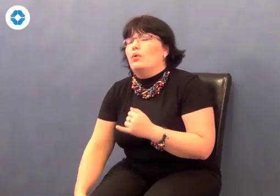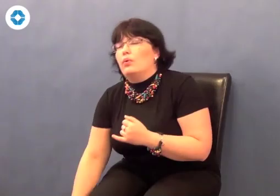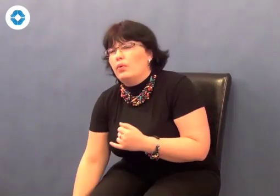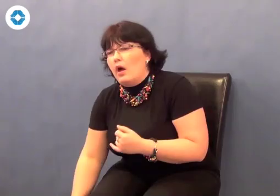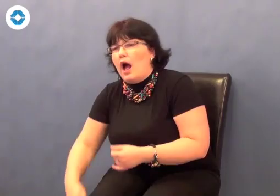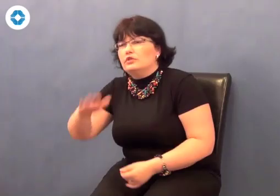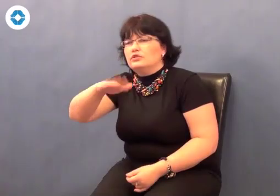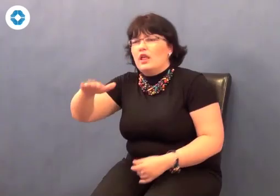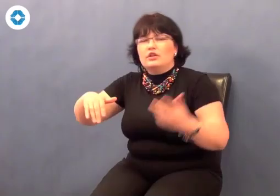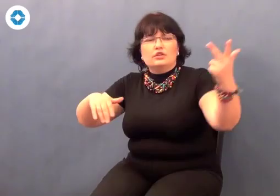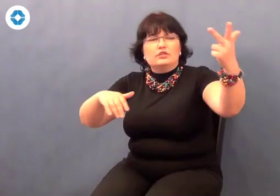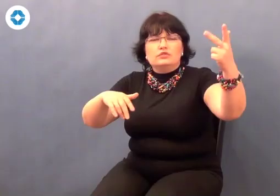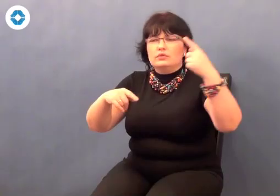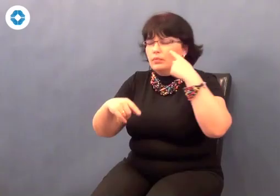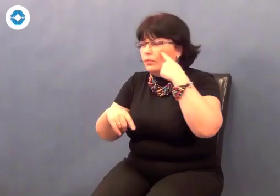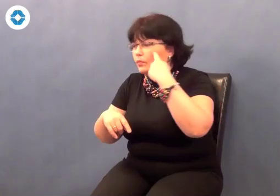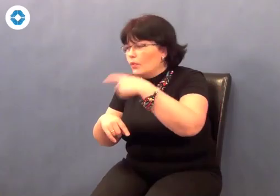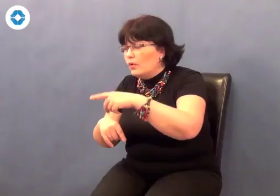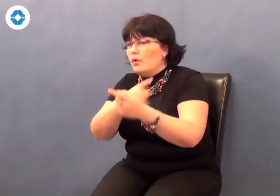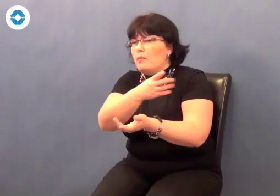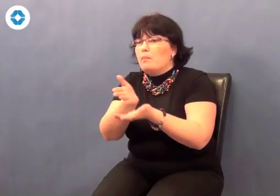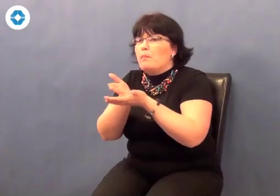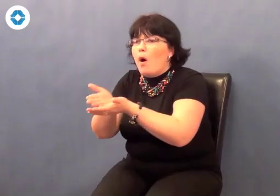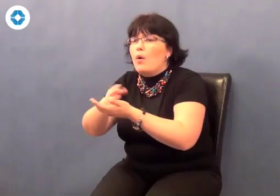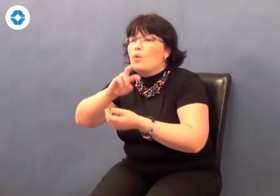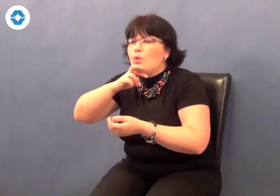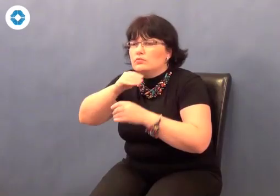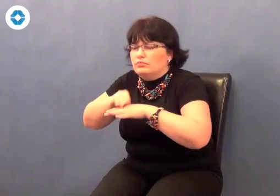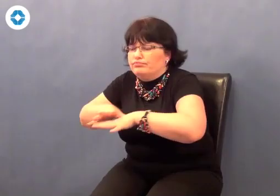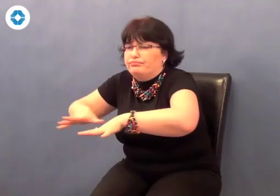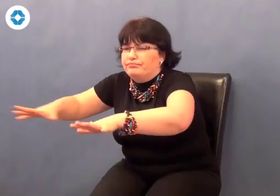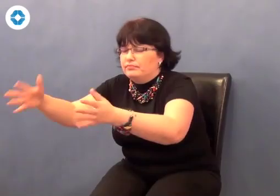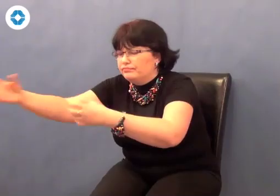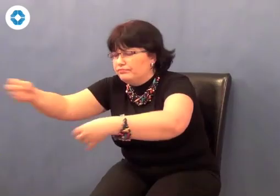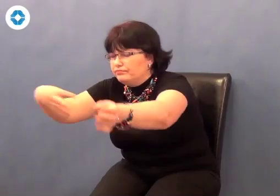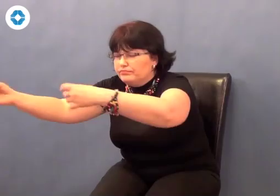Zbliżające się dzieci - trzej chłopcy - zauważają go i pomagają mu zbierać porozrzucane gruszki.